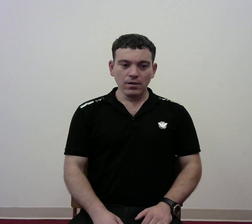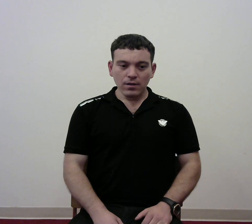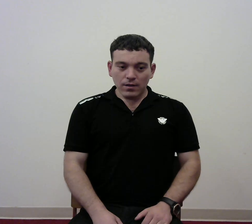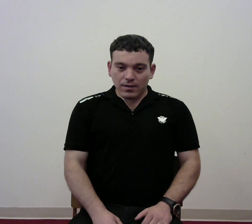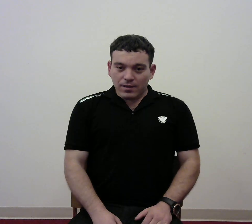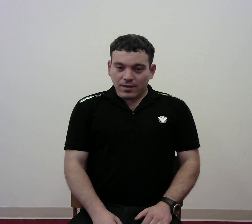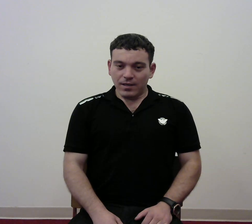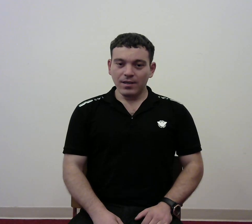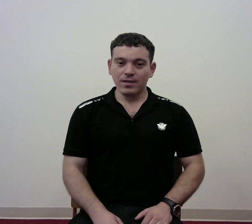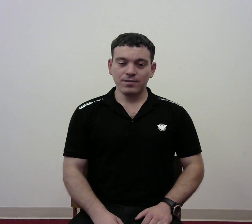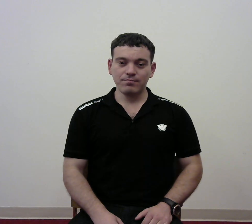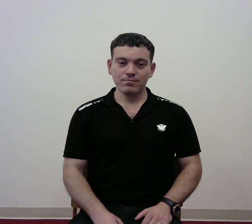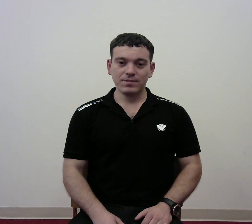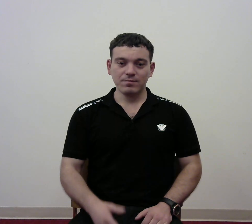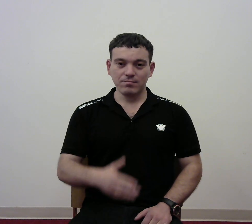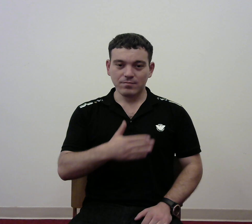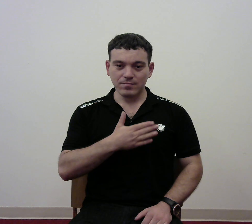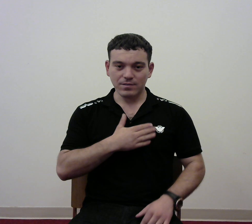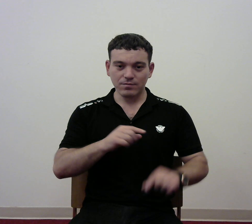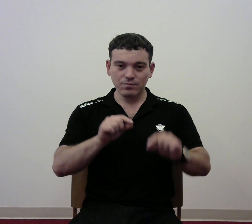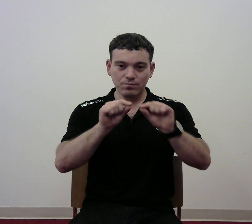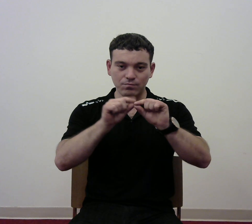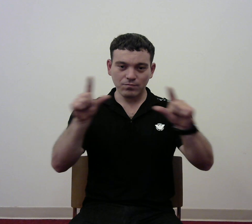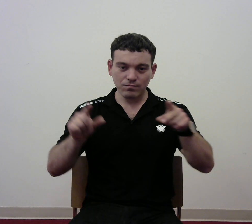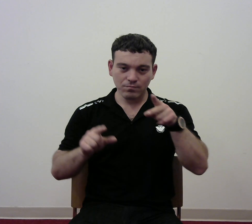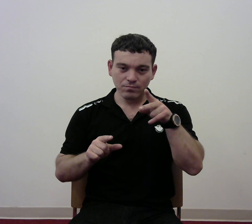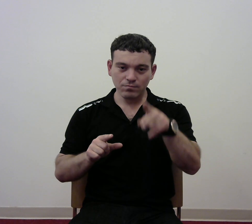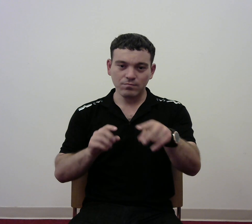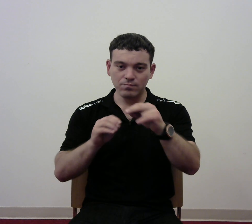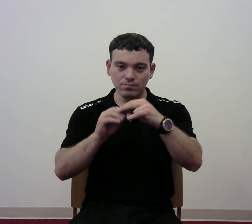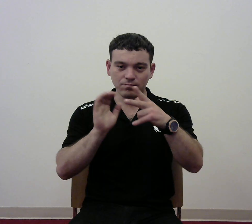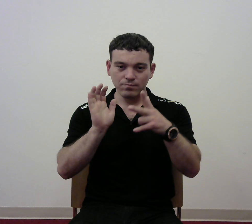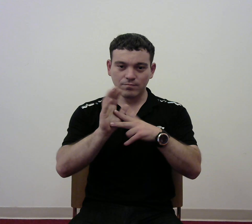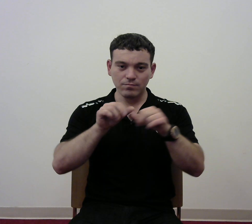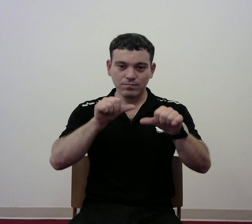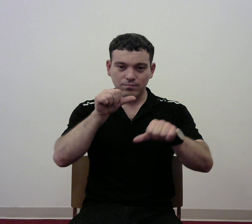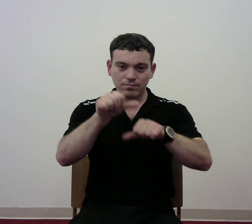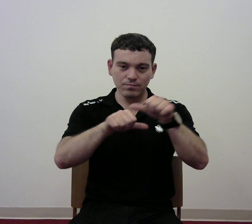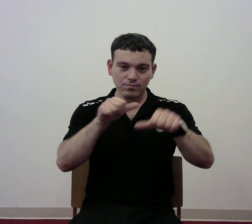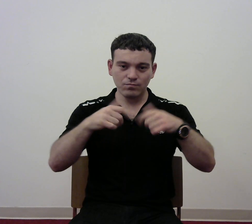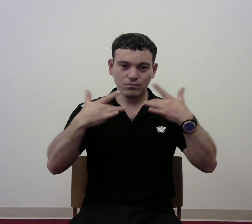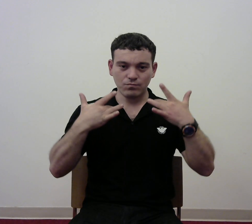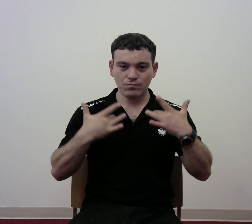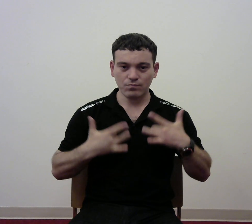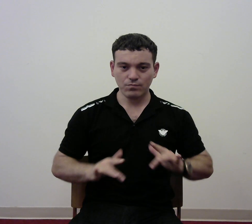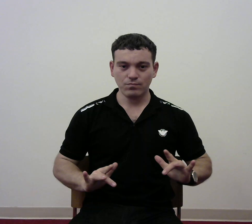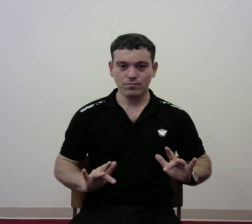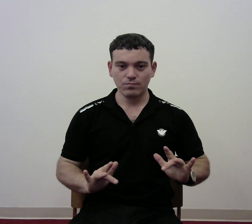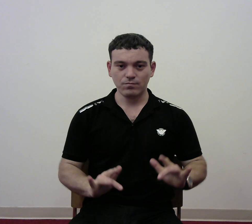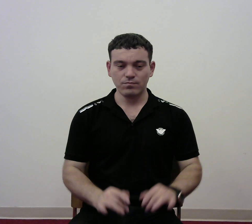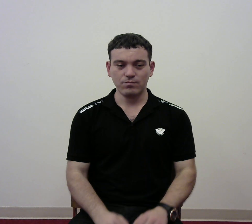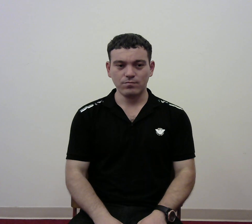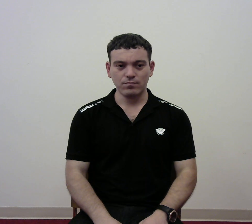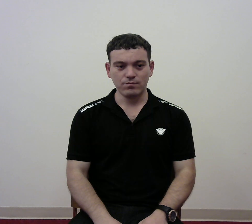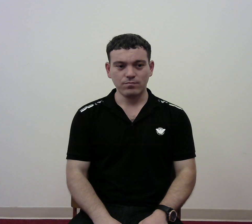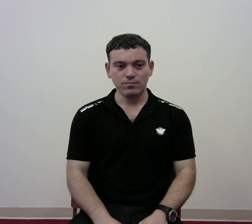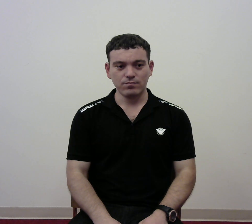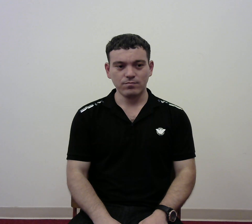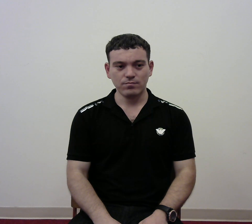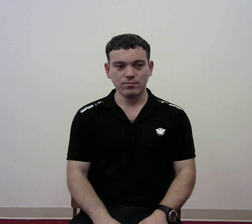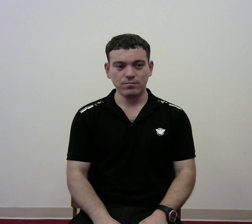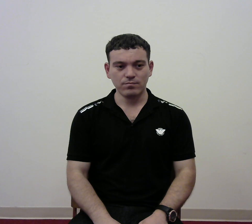Mən məktəbi 2018-ci ildə bitirmişəm